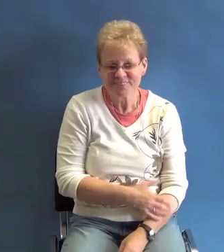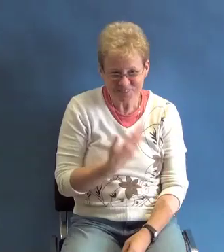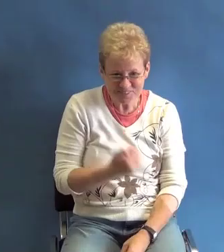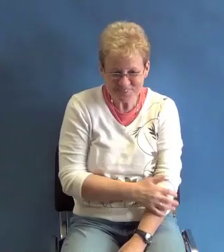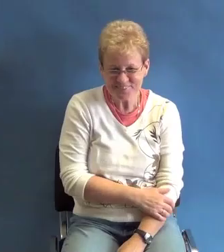Co to było?